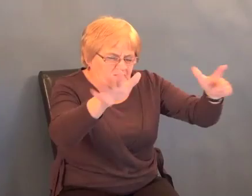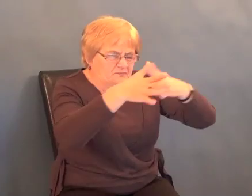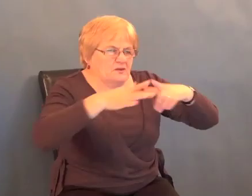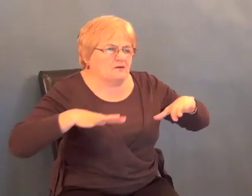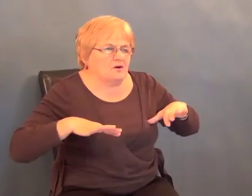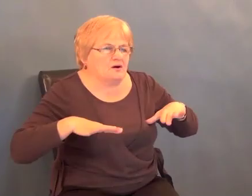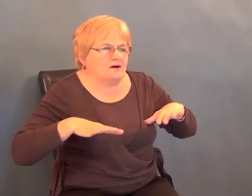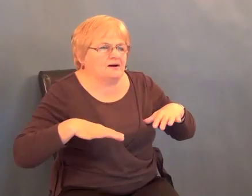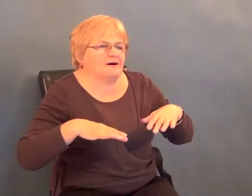Wolne.